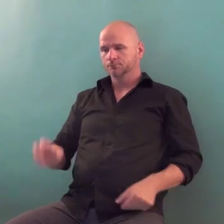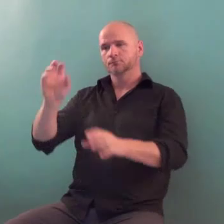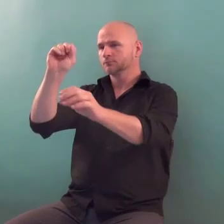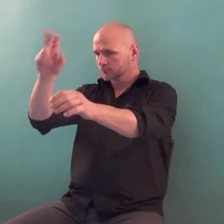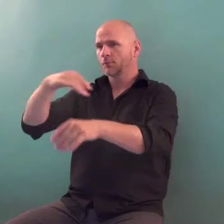OK.